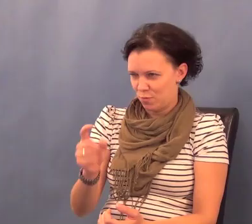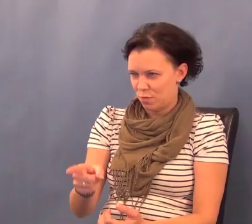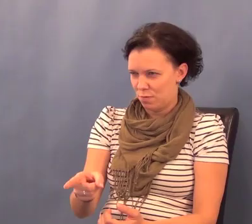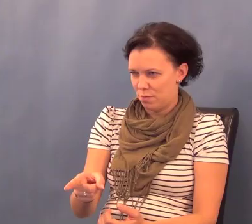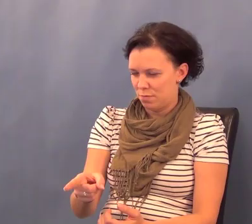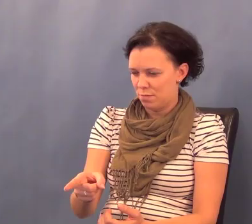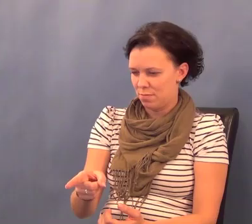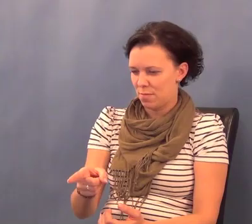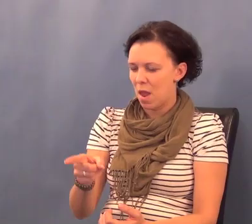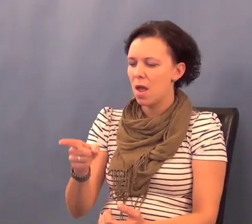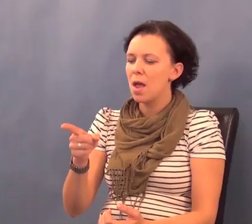Jest?